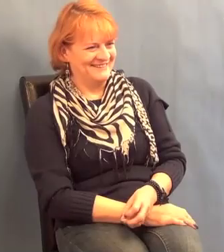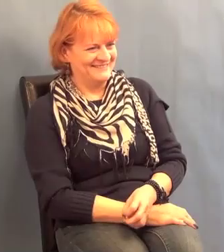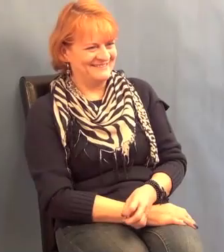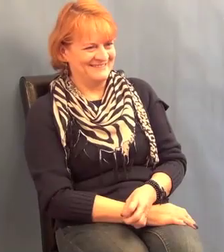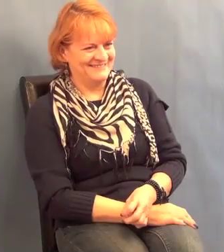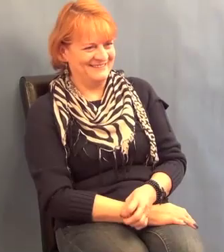Kot zaskoczony, zaczął się cofać.